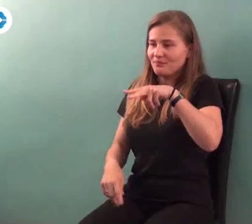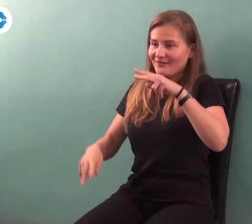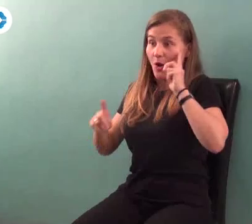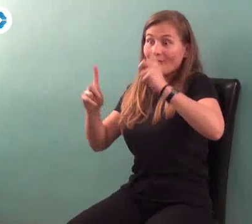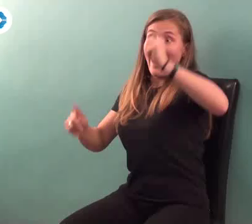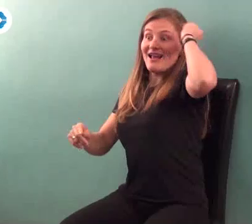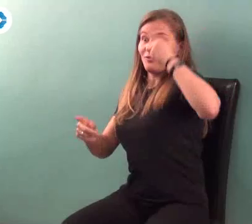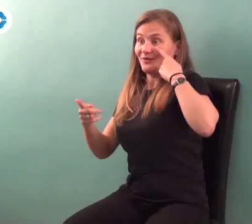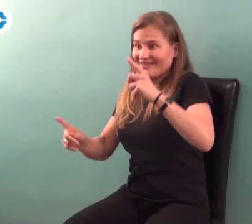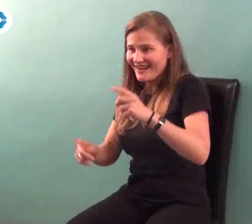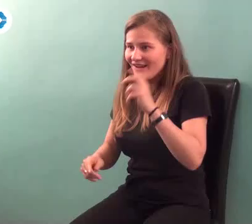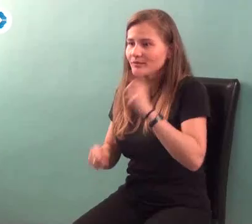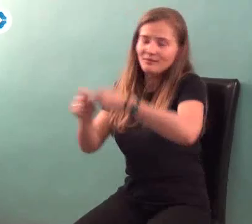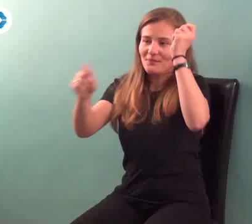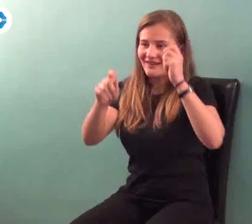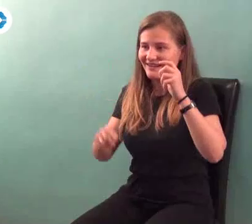Facet rzuca za siebie i nie zauważa policjanta.